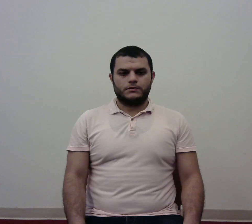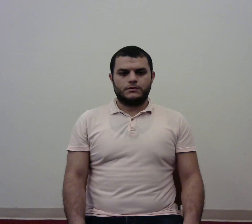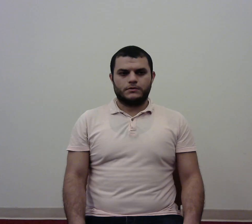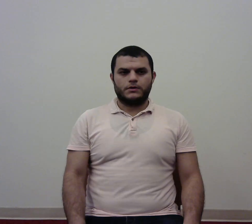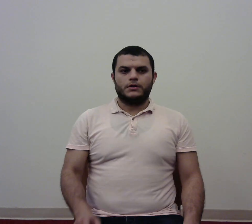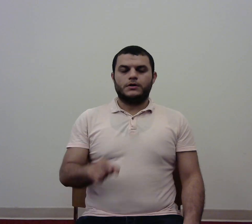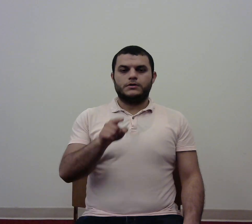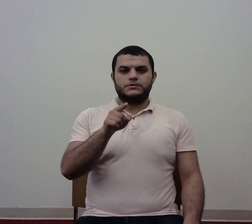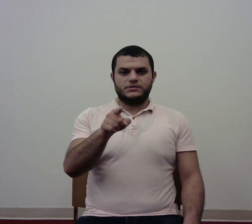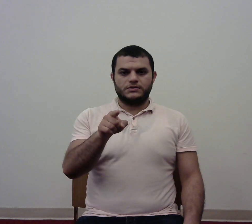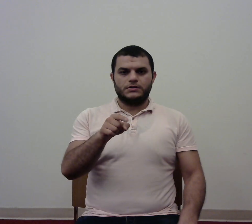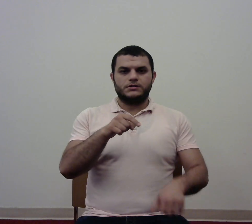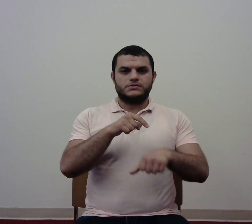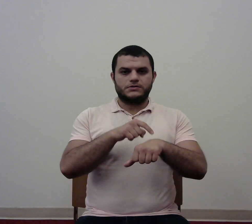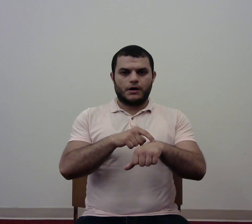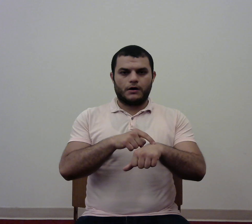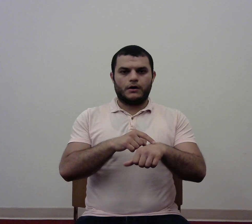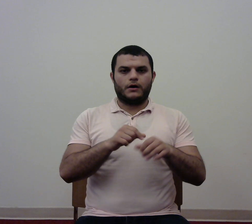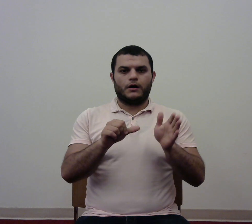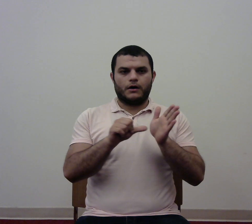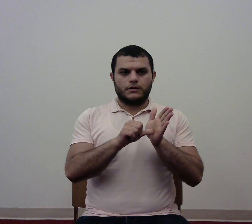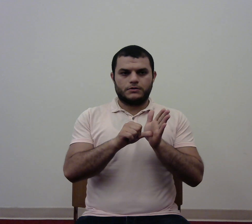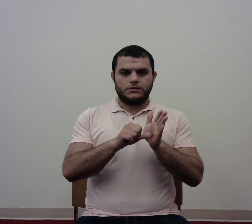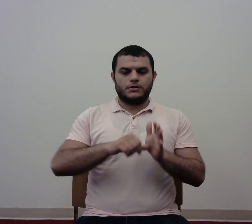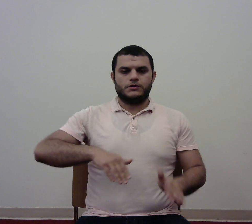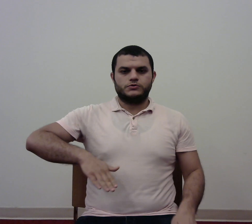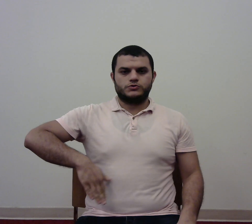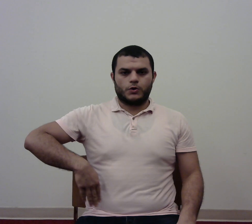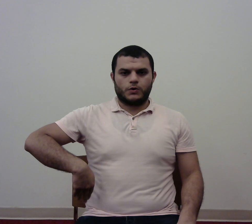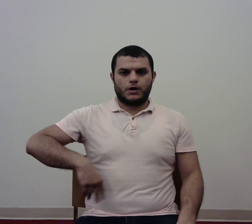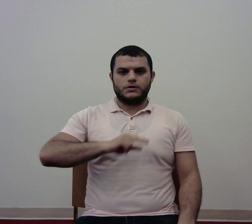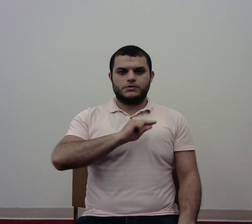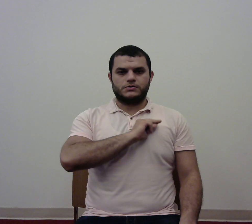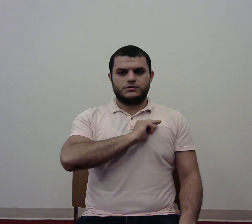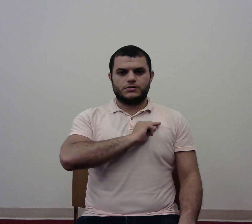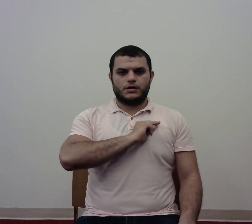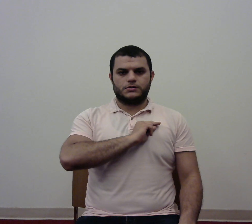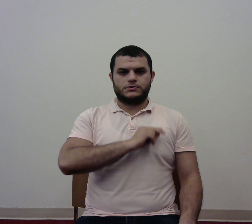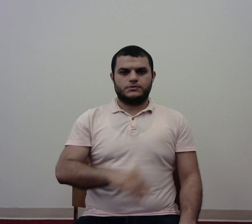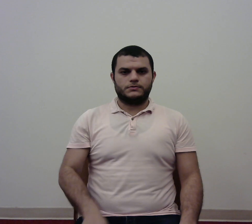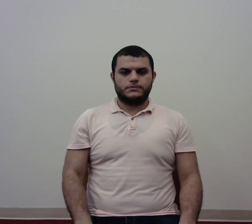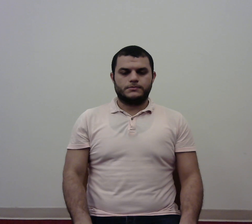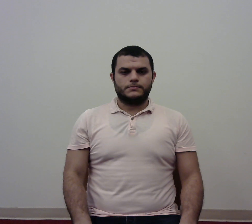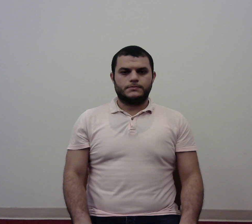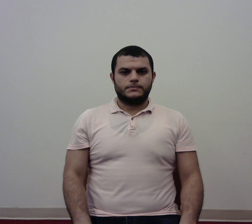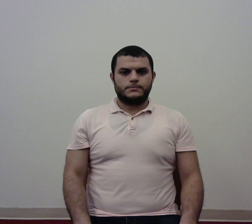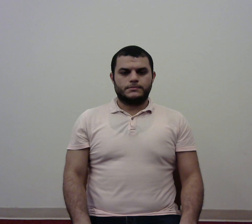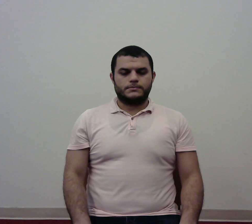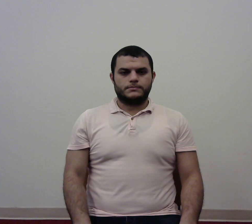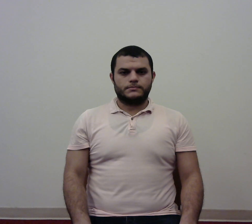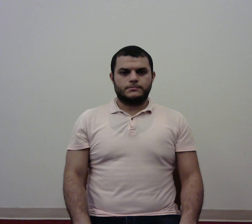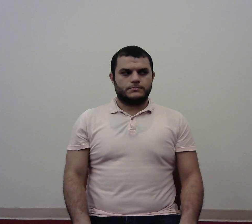Siz saat 6-dan sonra işləyirsiz?